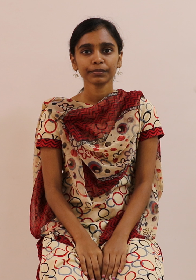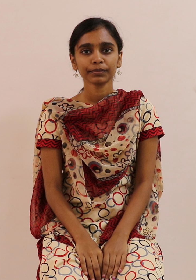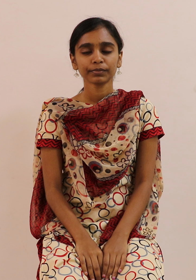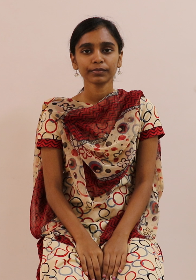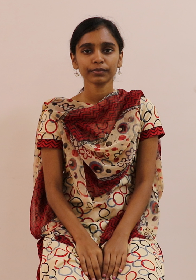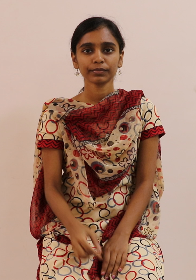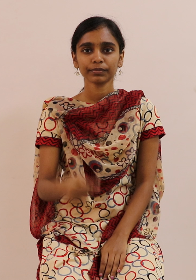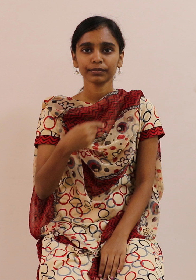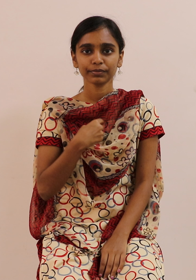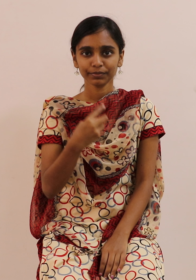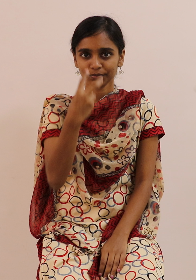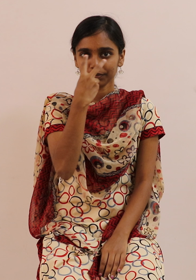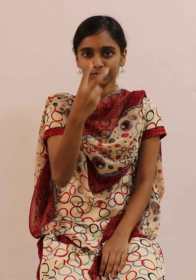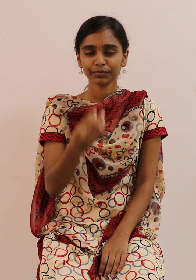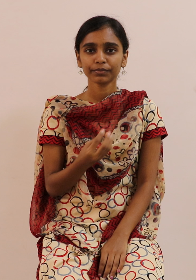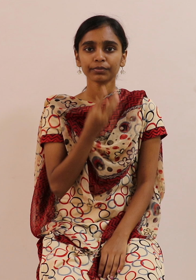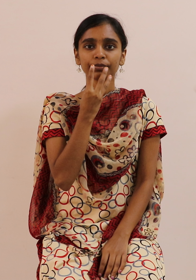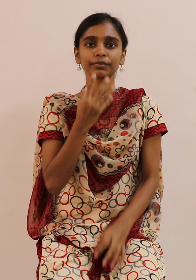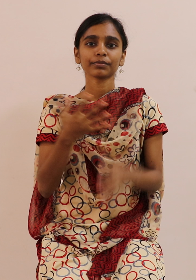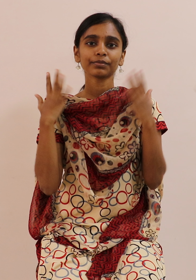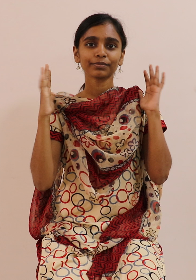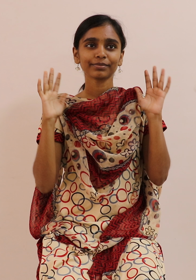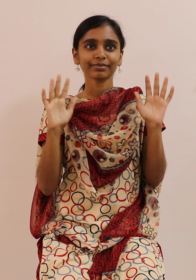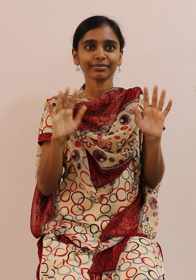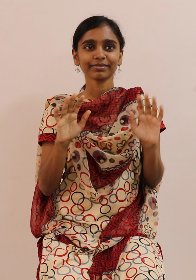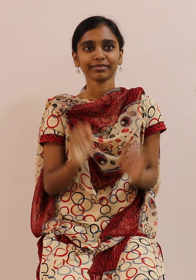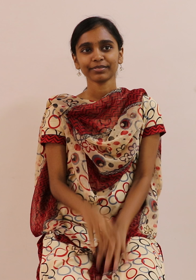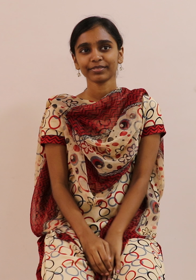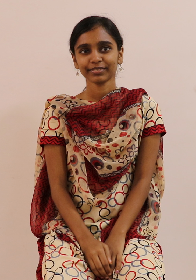i am afraid of that